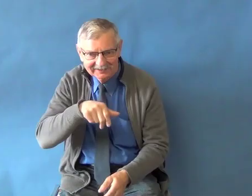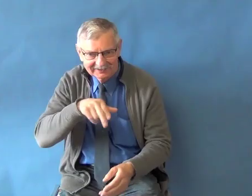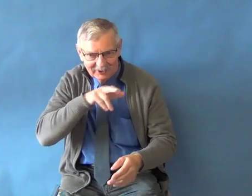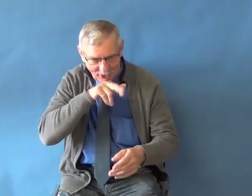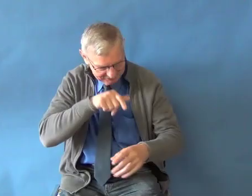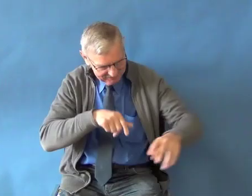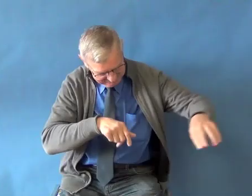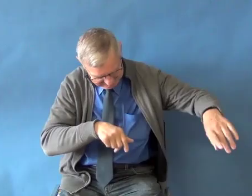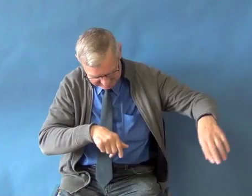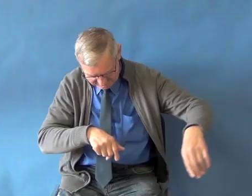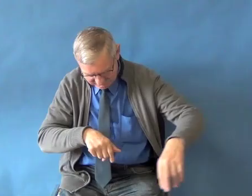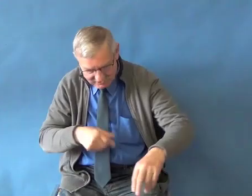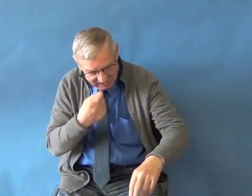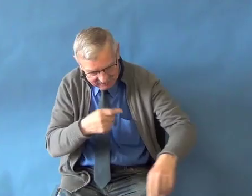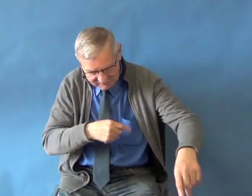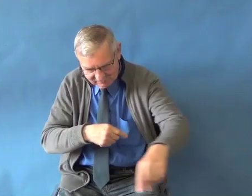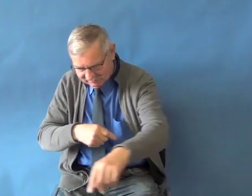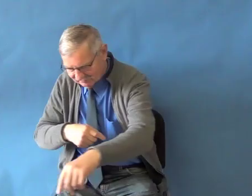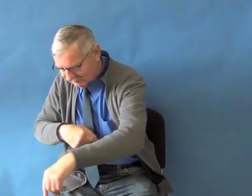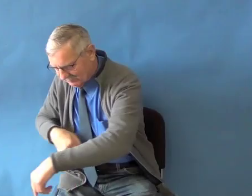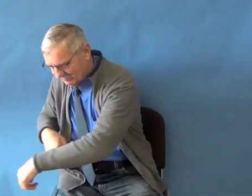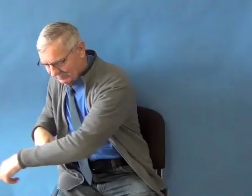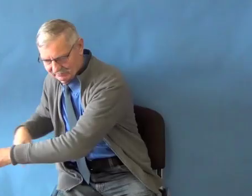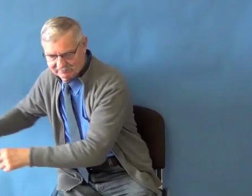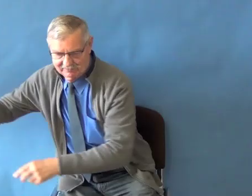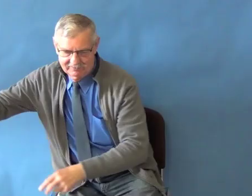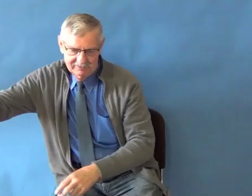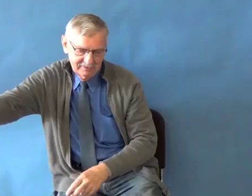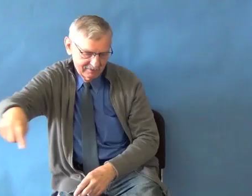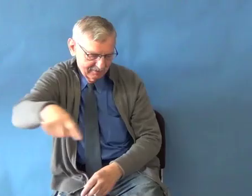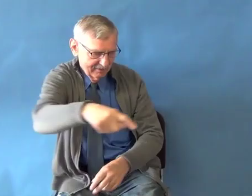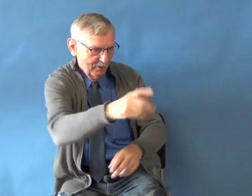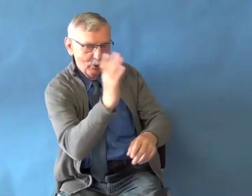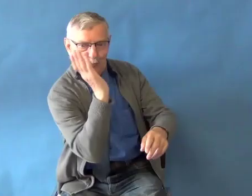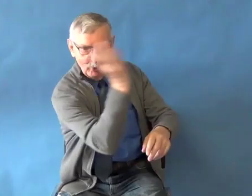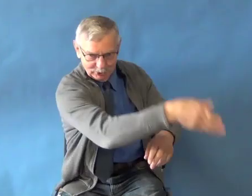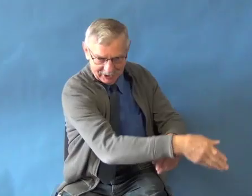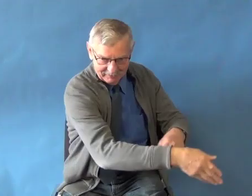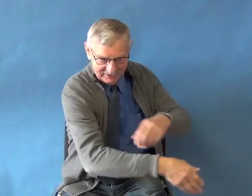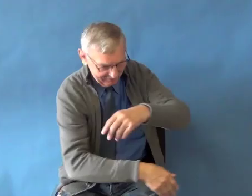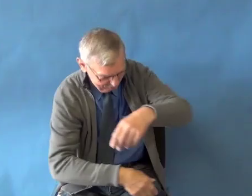To koza podeszła, obeszła te kosze i poszła sobie.